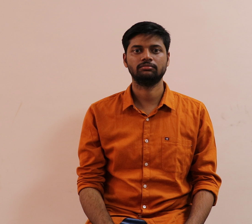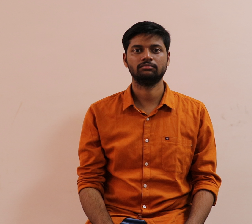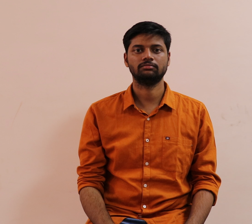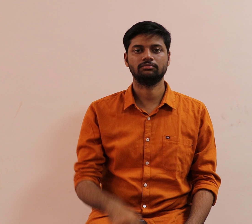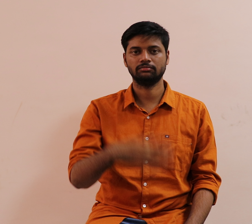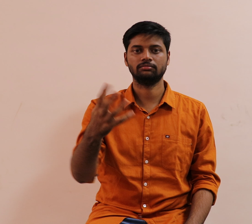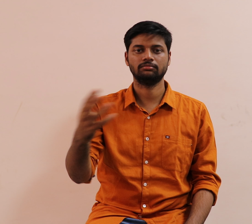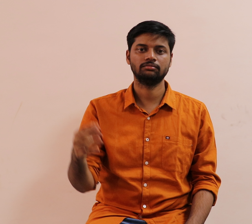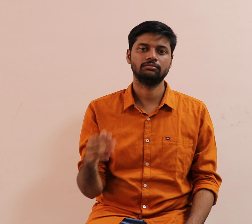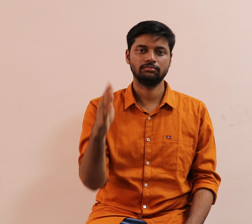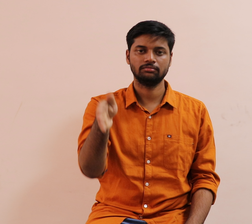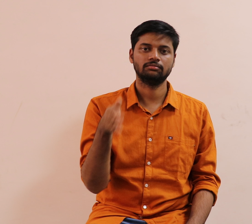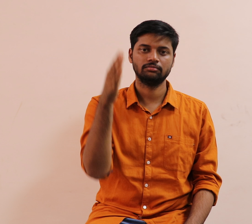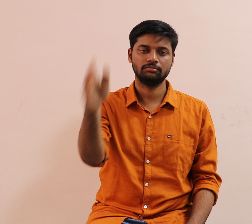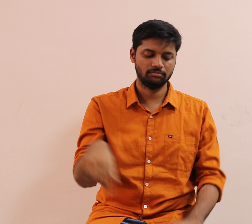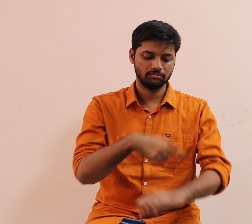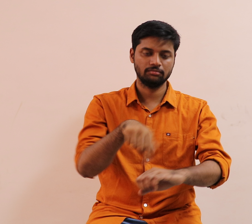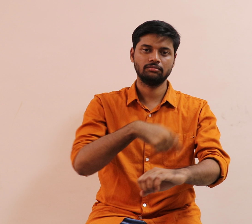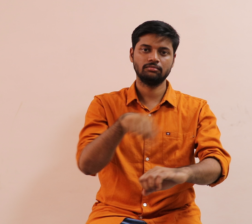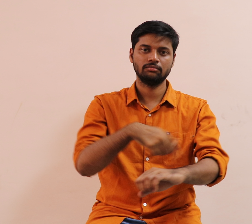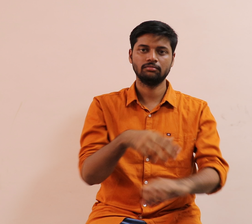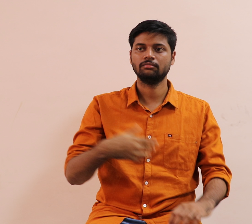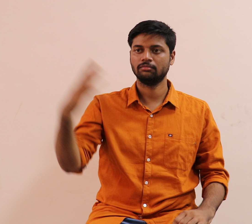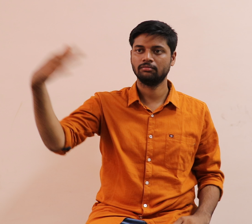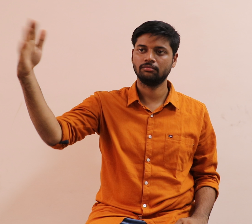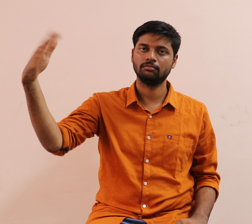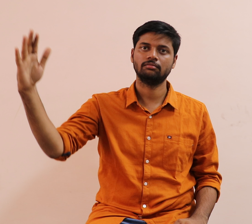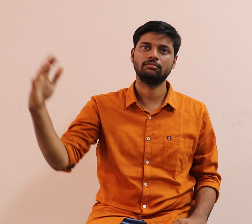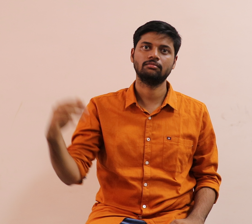when will the train leave